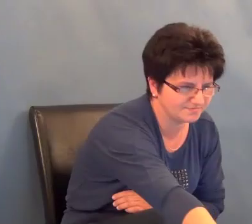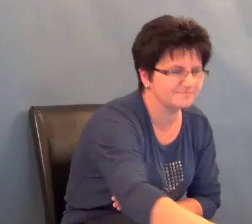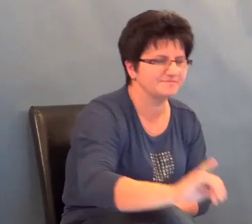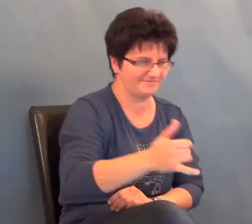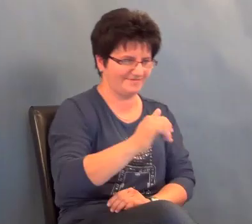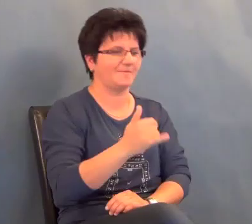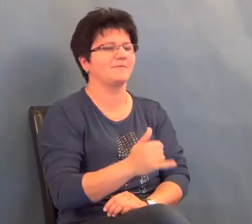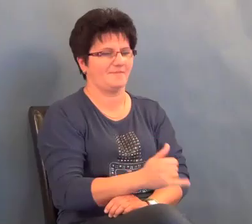Tak, tak.